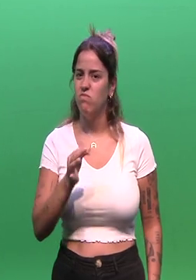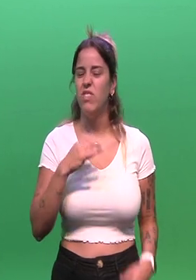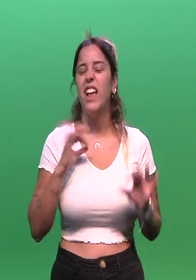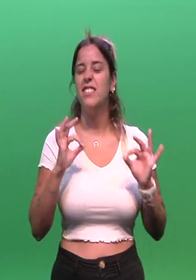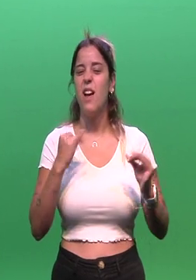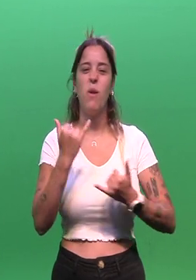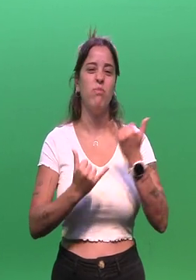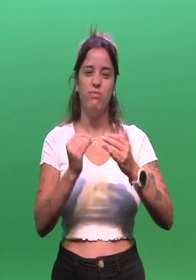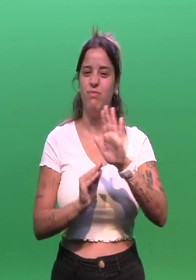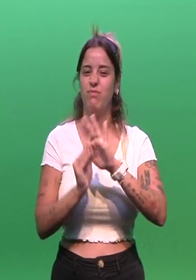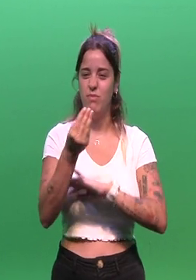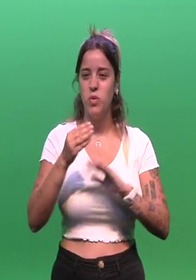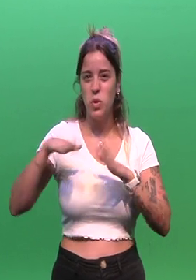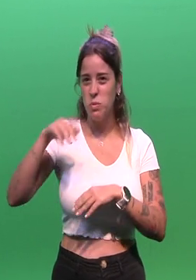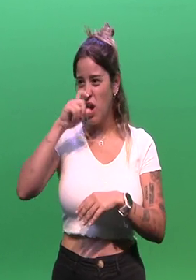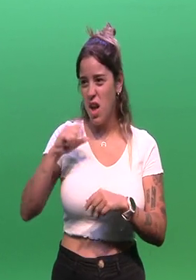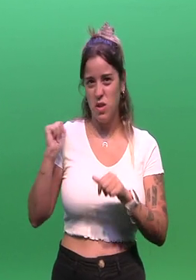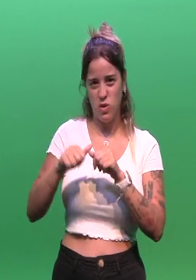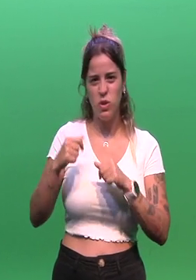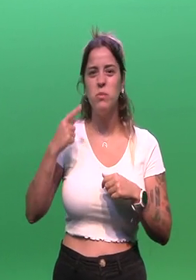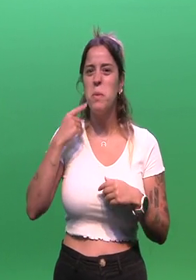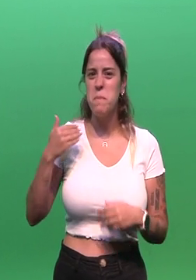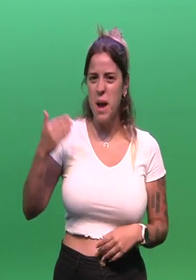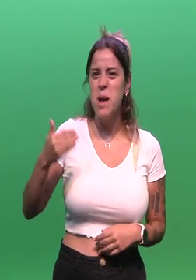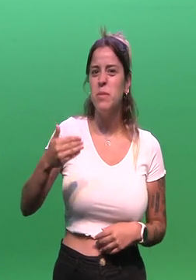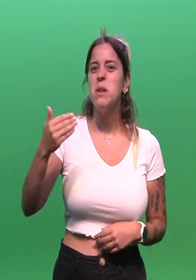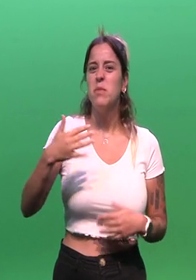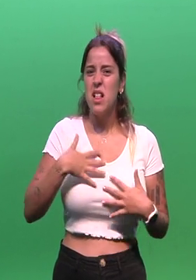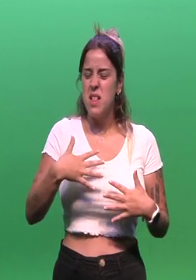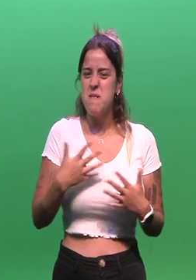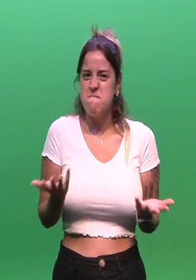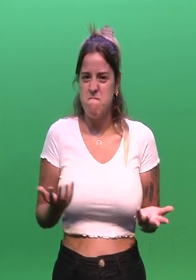Sí, és un problema de naixement, però últimament ha anat a més i em costa respirar, no ho sé.